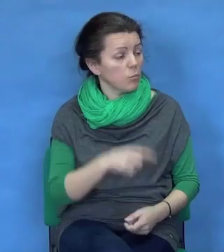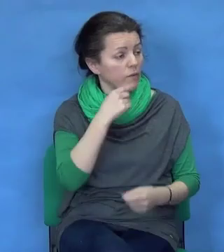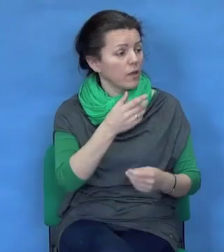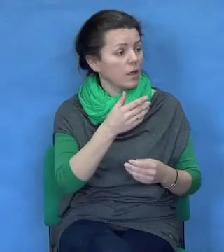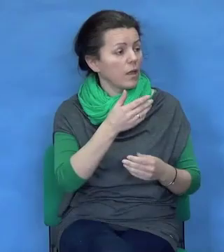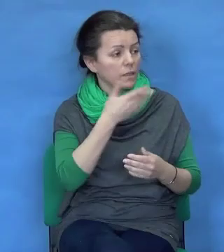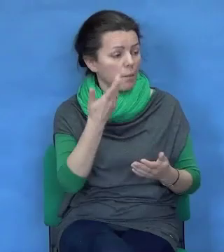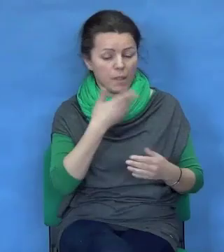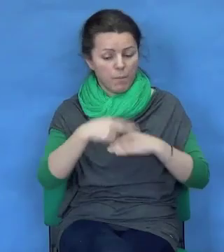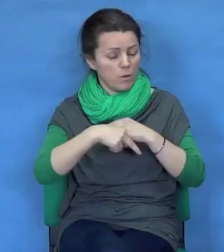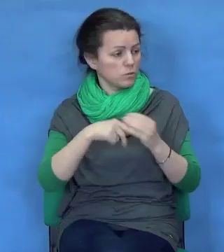Mówiłam, nie ma mostu.